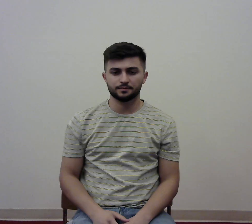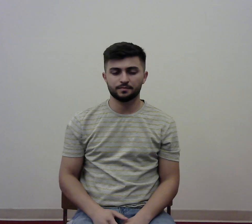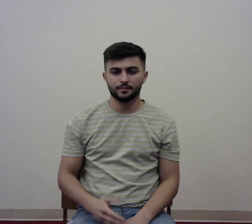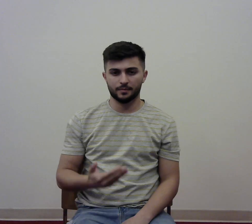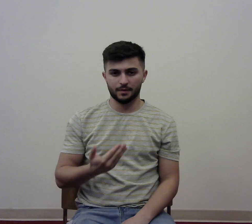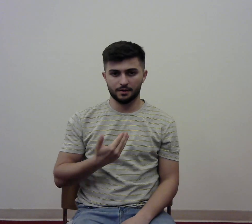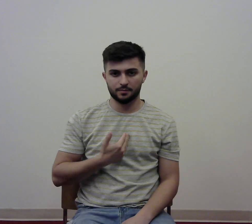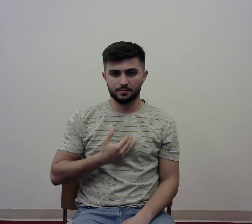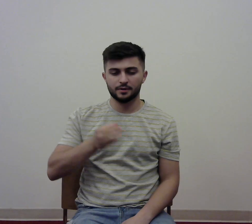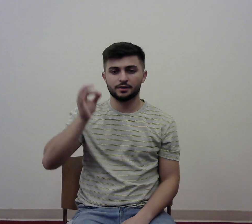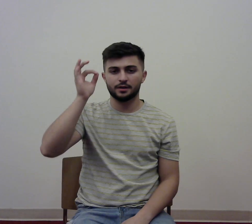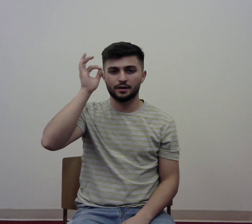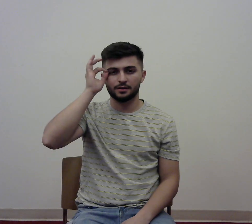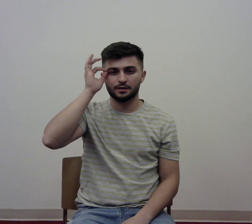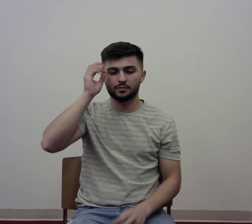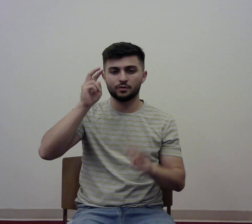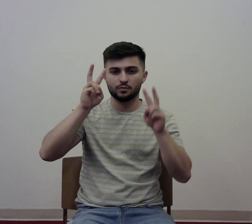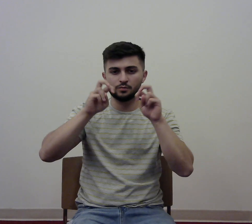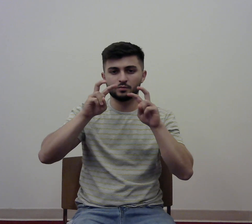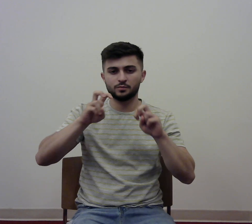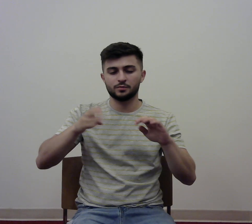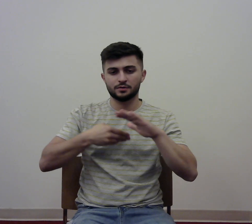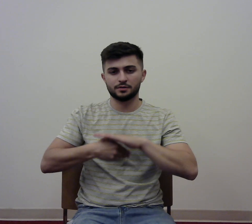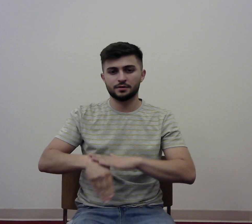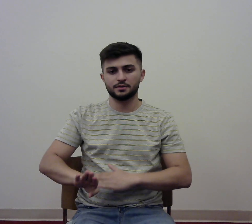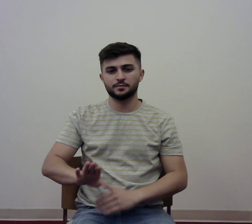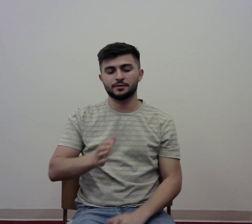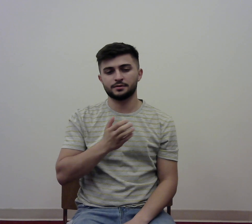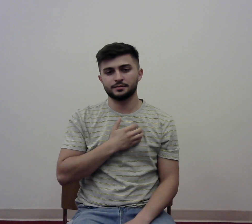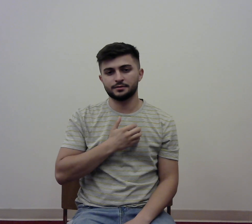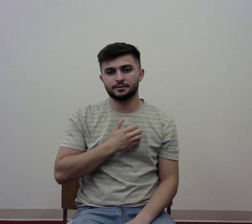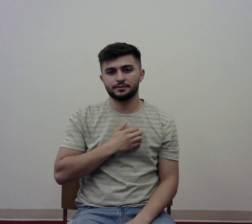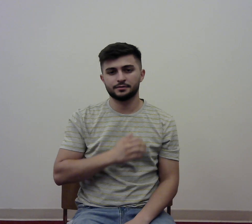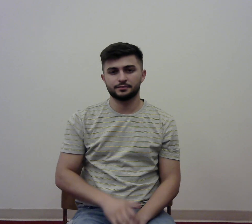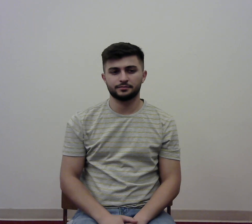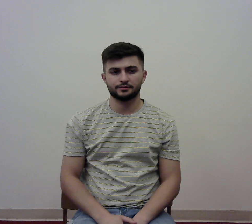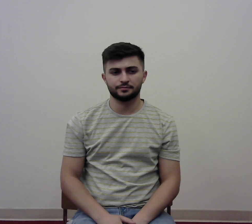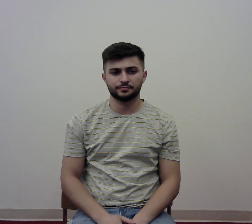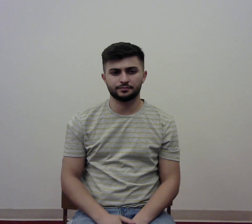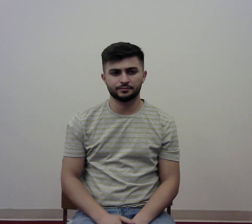Mən həkim müayinəsindən keçmək istəyirəm